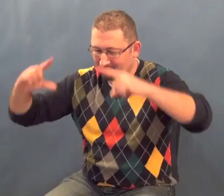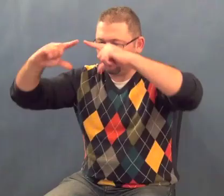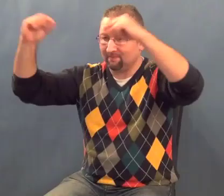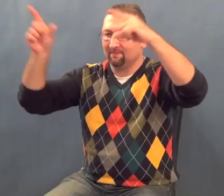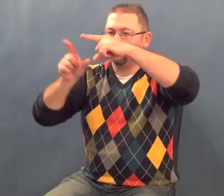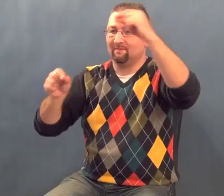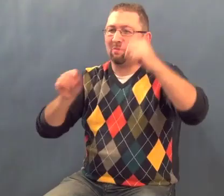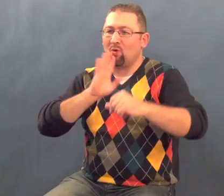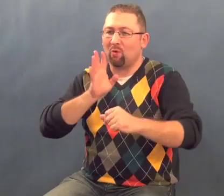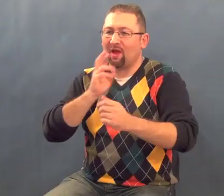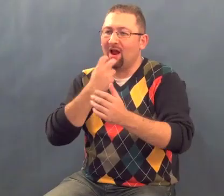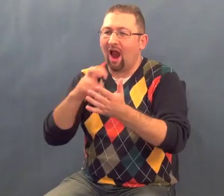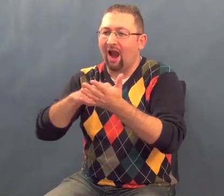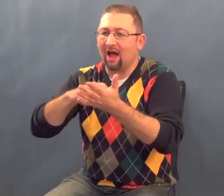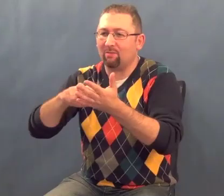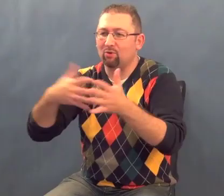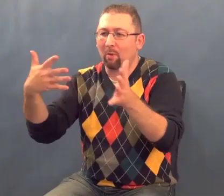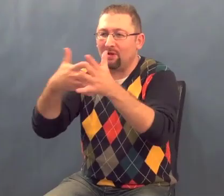Gwiazda czyli to chyba elektrownia.